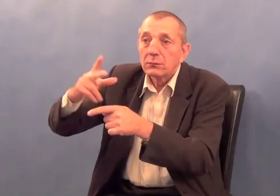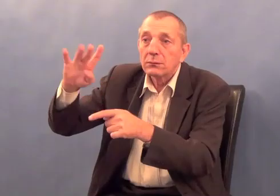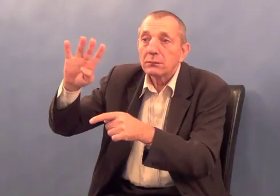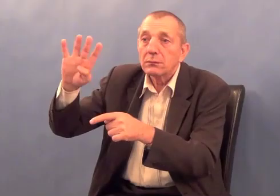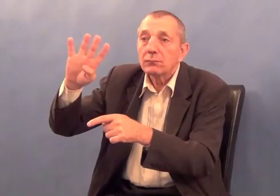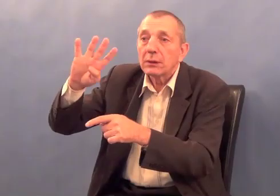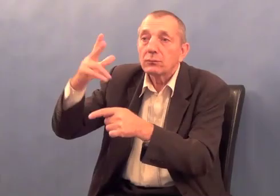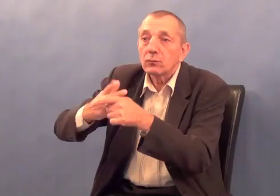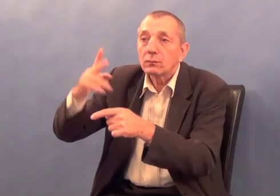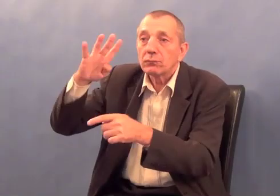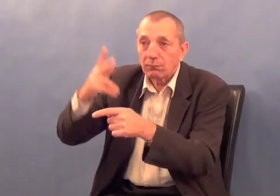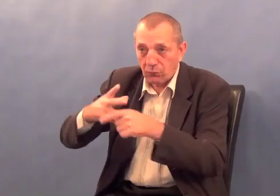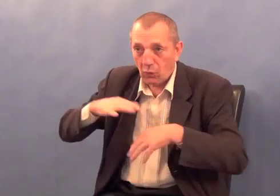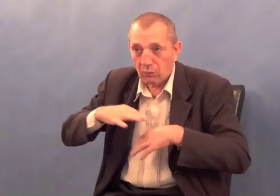Czwarta... czwarta trzydzieści - wolne?